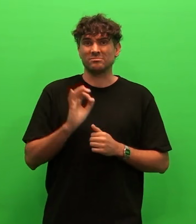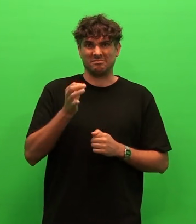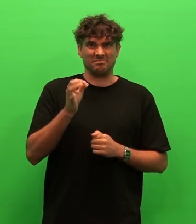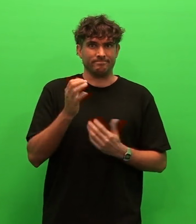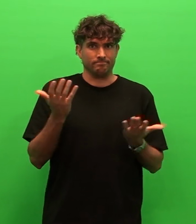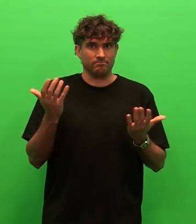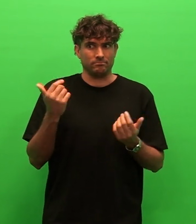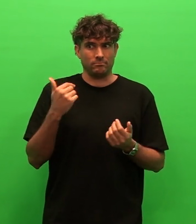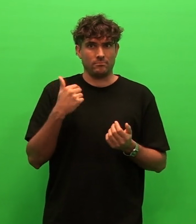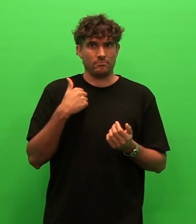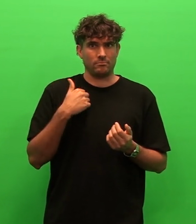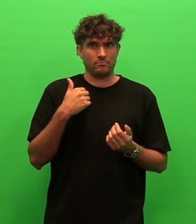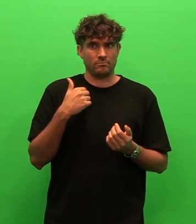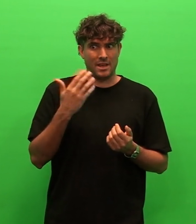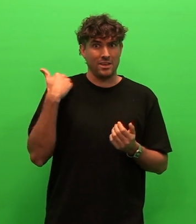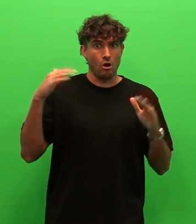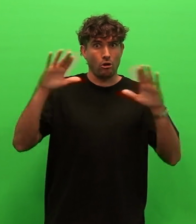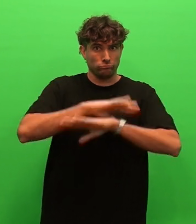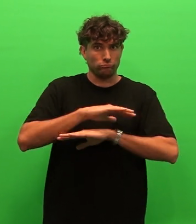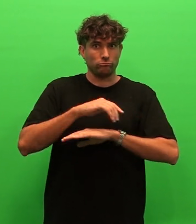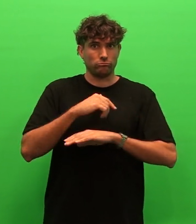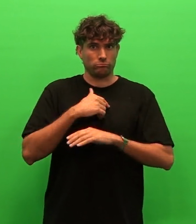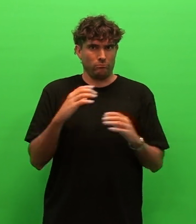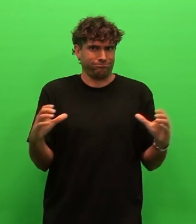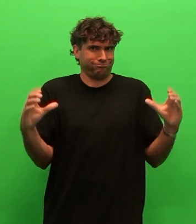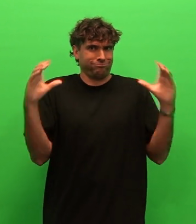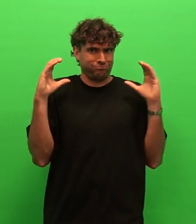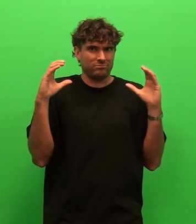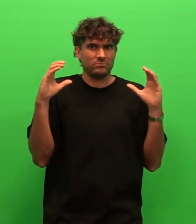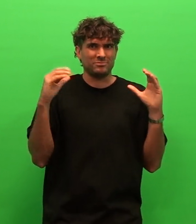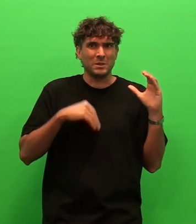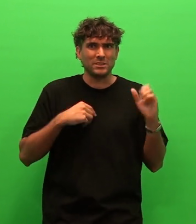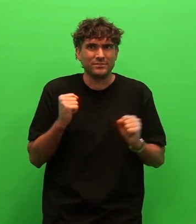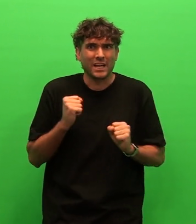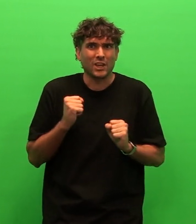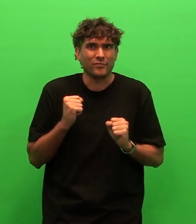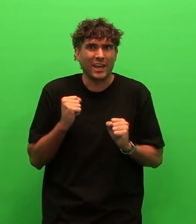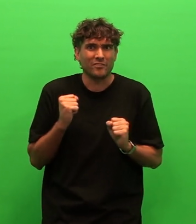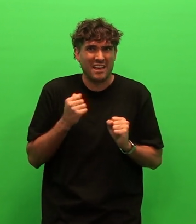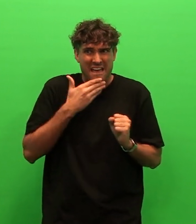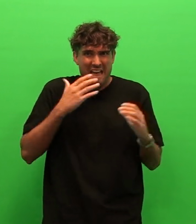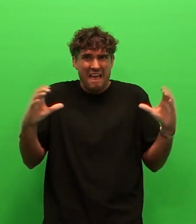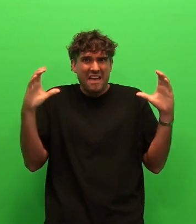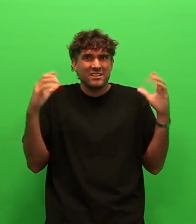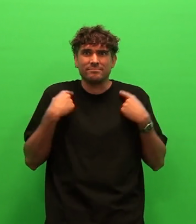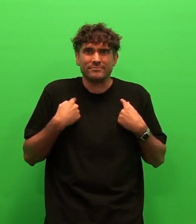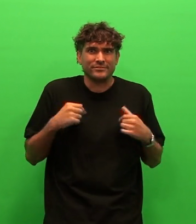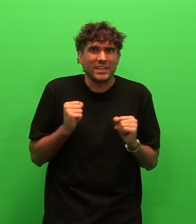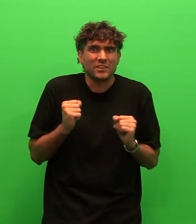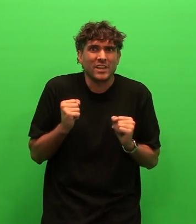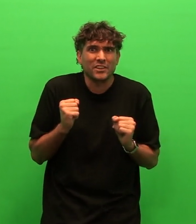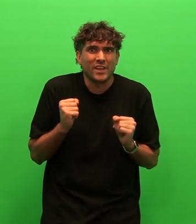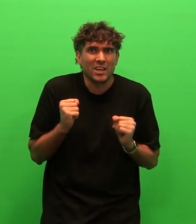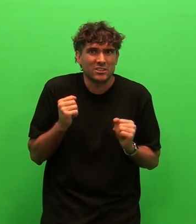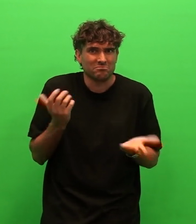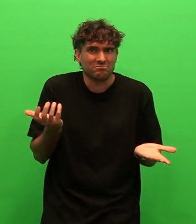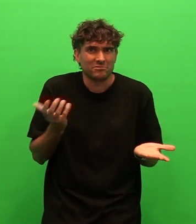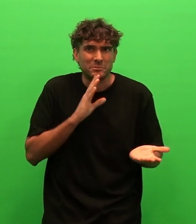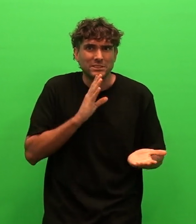Sí, no ho sé, ahir a la nit estava tapat amb una manta molt gruixuda, però tenia molt de fred, tot i que la manta donava molta escalfor jo sentia molt de fred, no ho sé, què em passa?